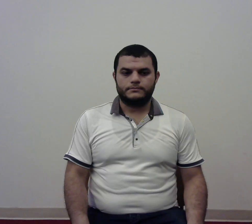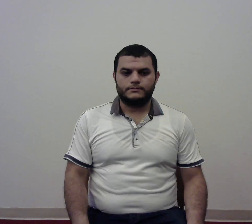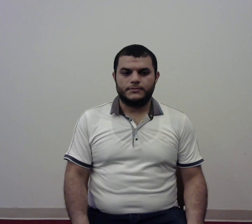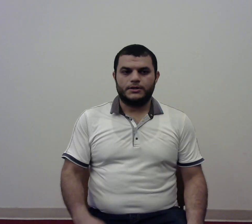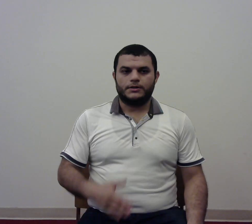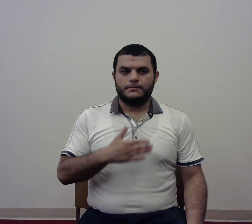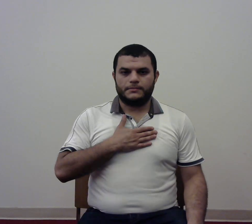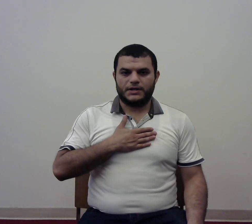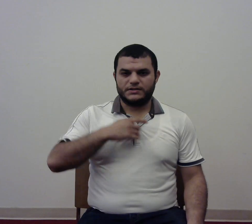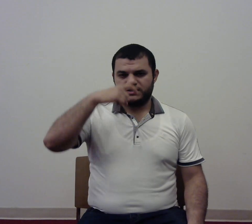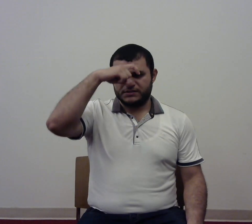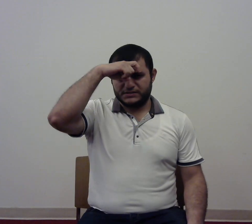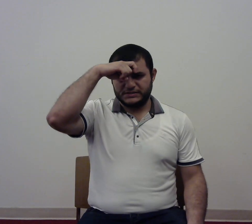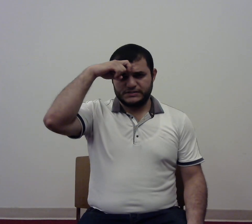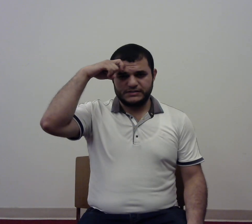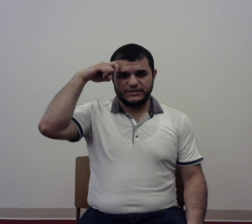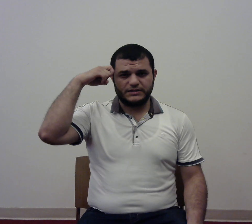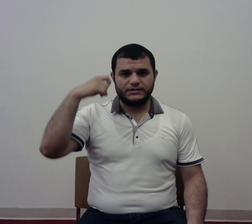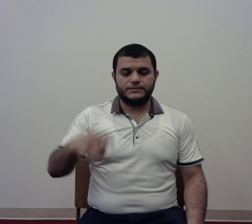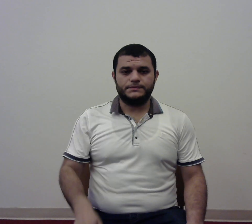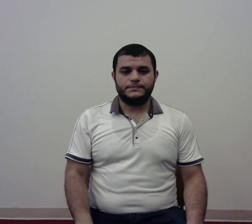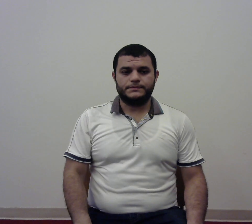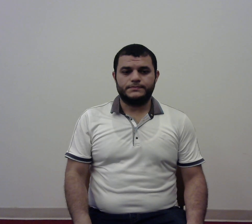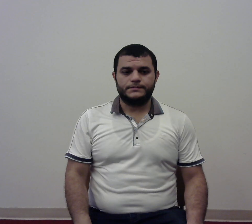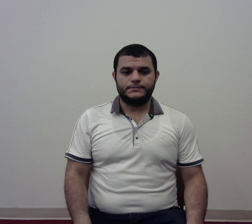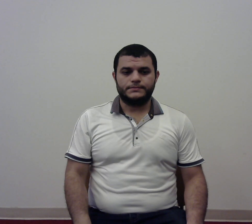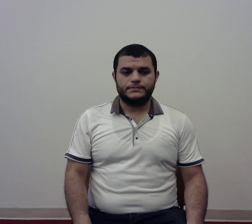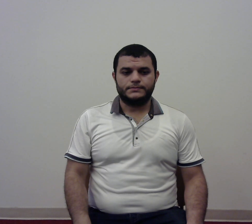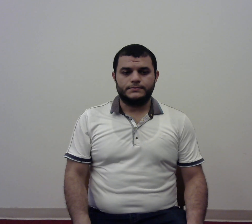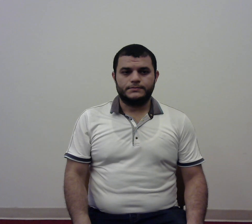Mənə istidir